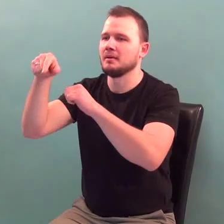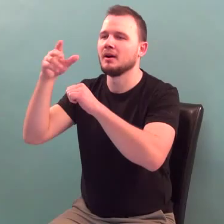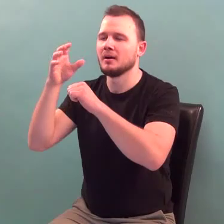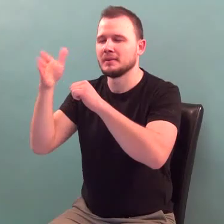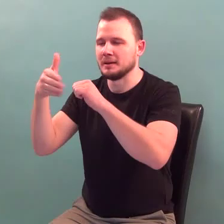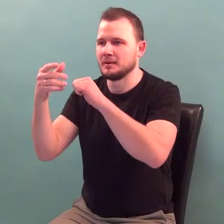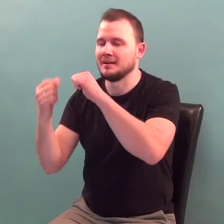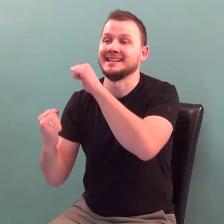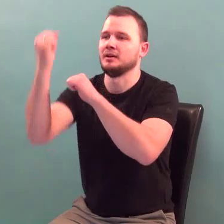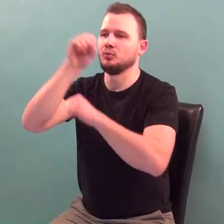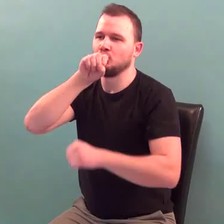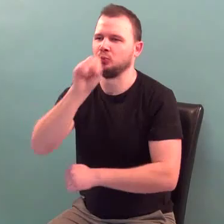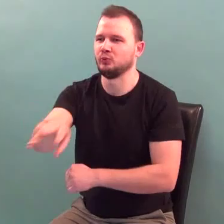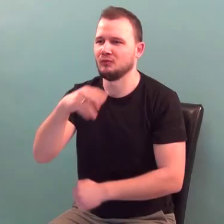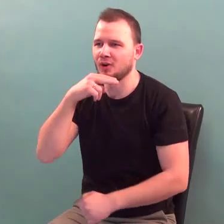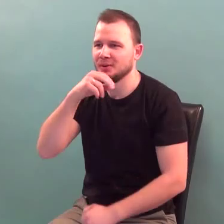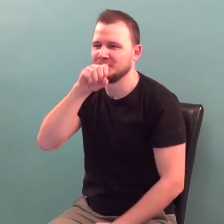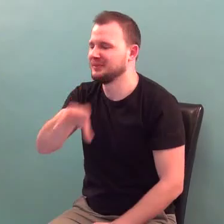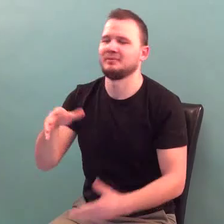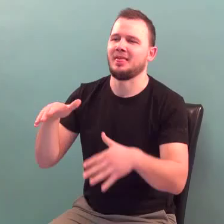Ryba wynurza się ponad brzeg akwarium i pluje wodą.